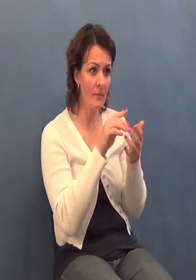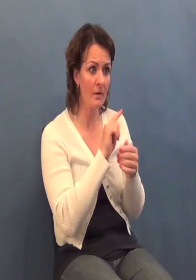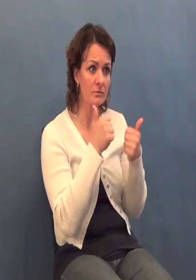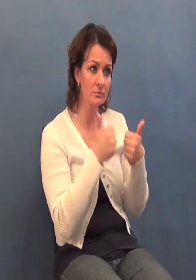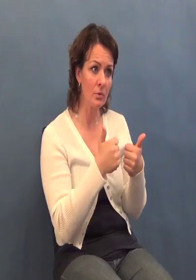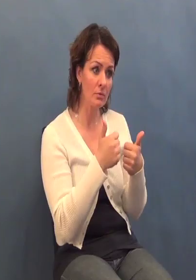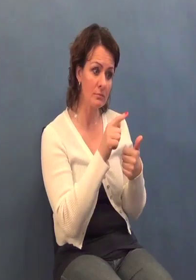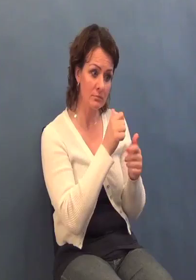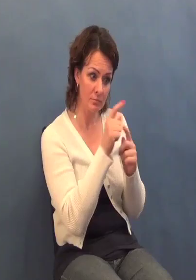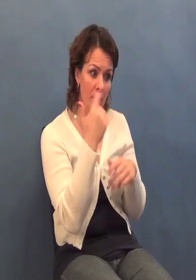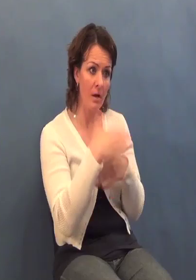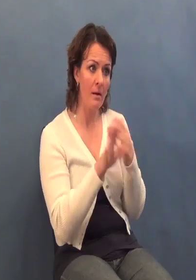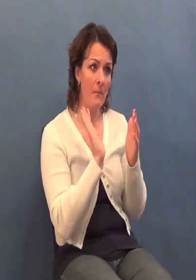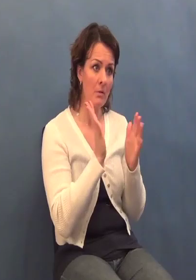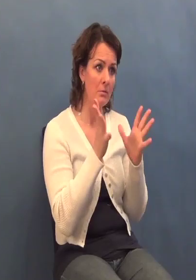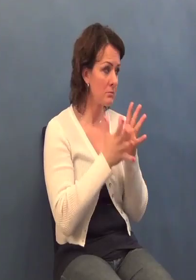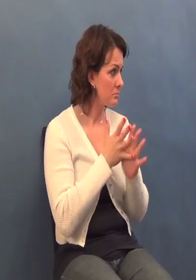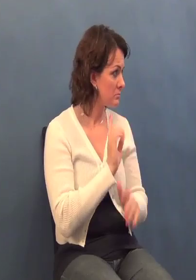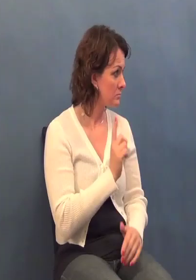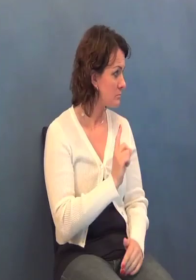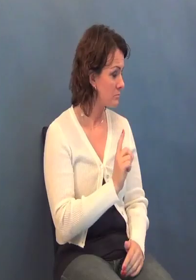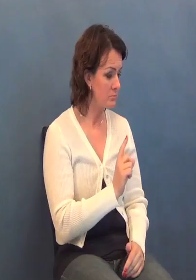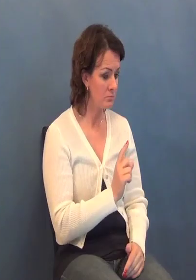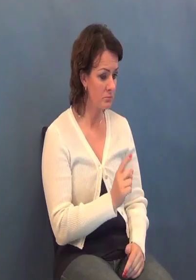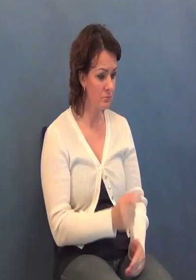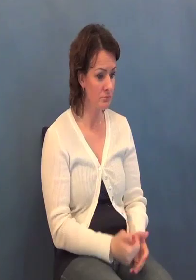Zaczekać, jak to się skończy, potem zamigać, nie?